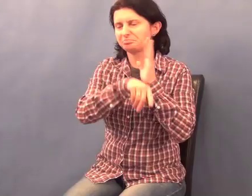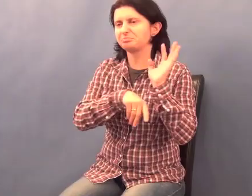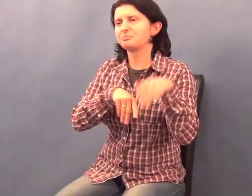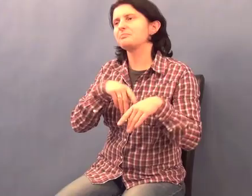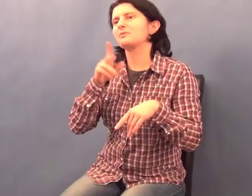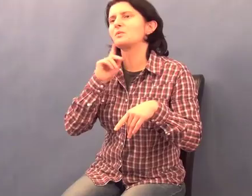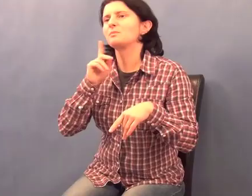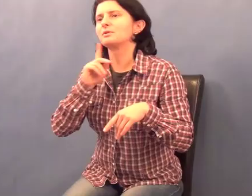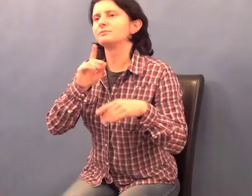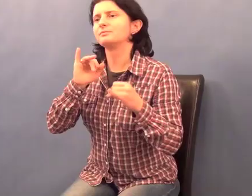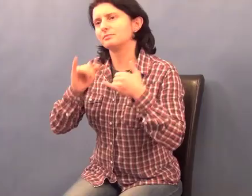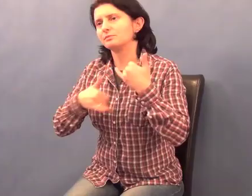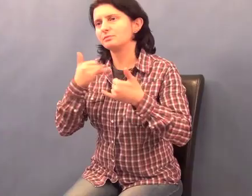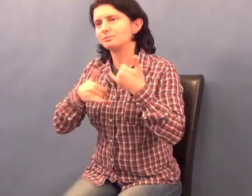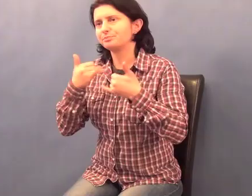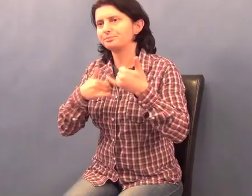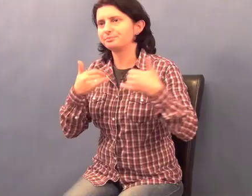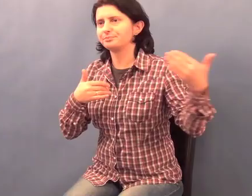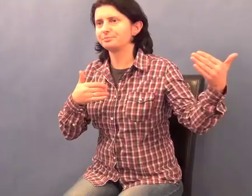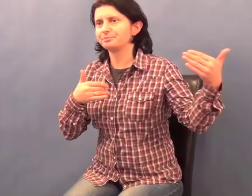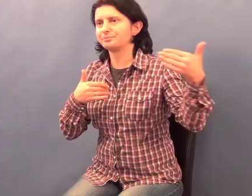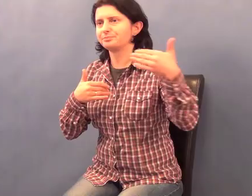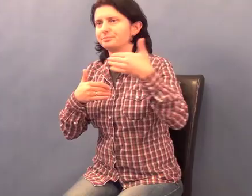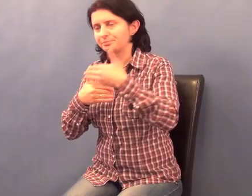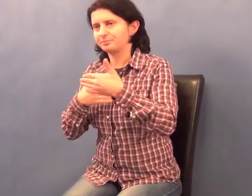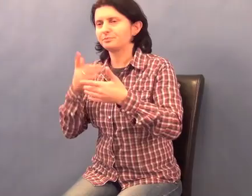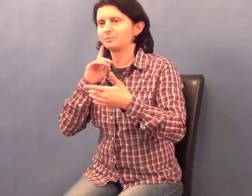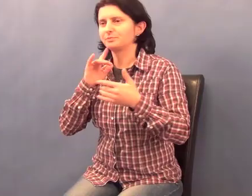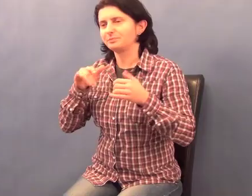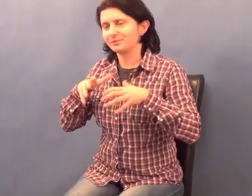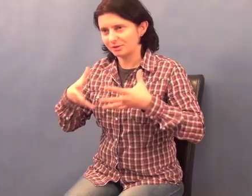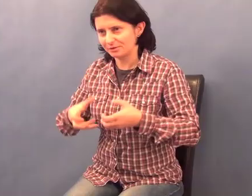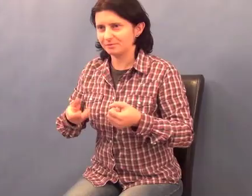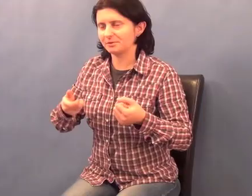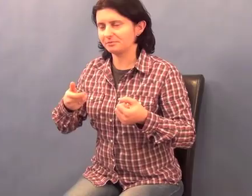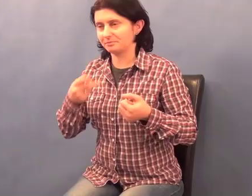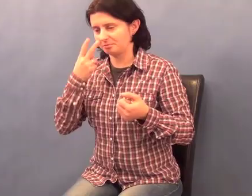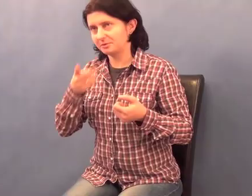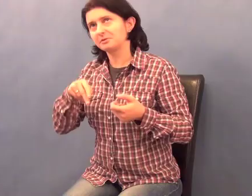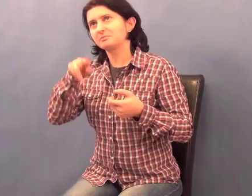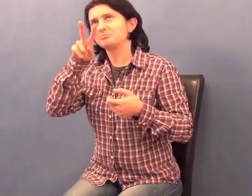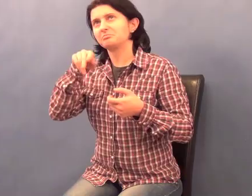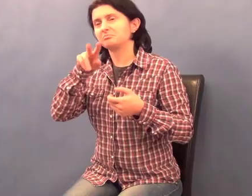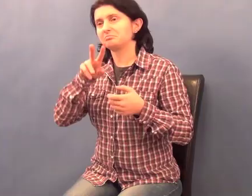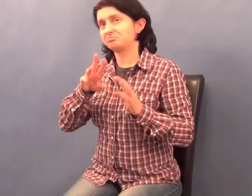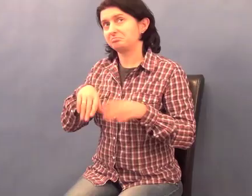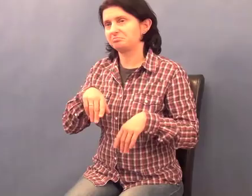Przyjechał chłopak na rowerze i zahamował pod drzewem, patrzy naokoło i potem patrzy do góry, na pana, co zbiera gruszki i nic nie zauważa.